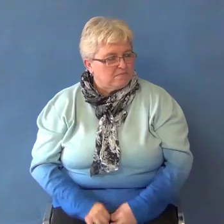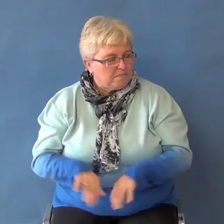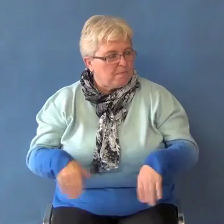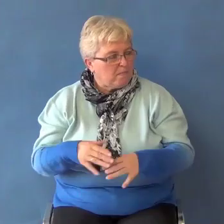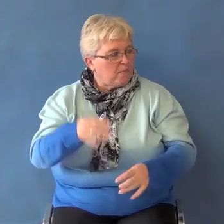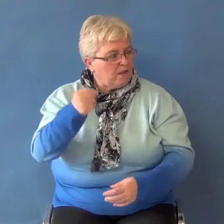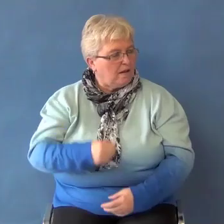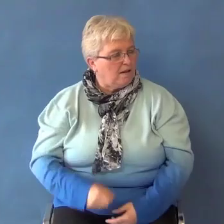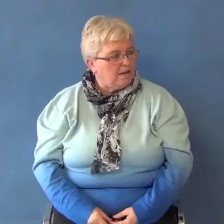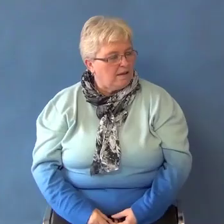Stoi przy basenie.